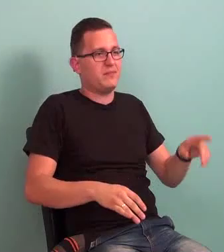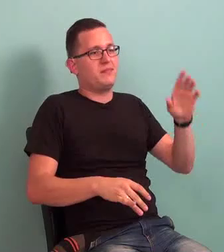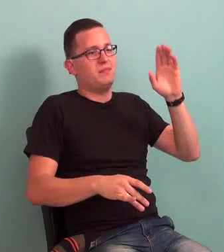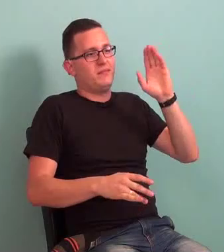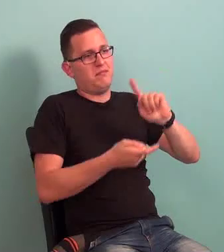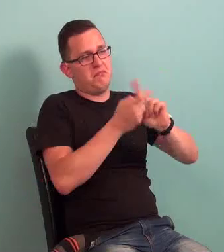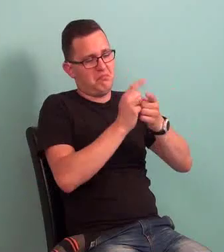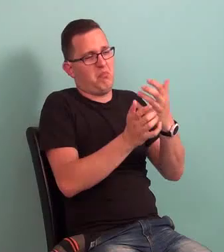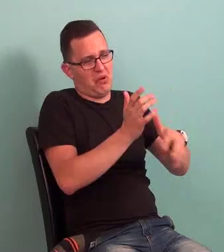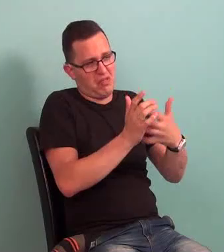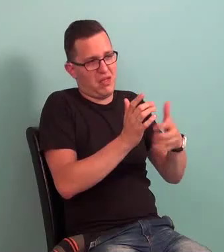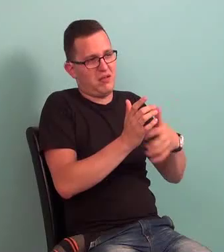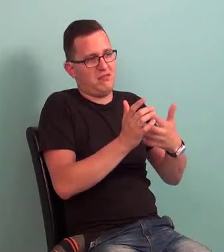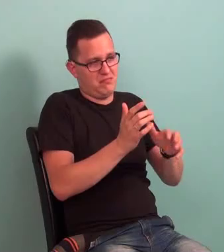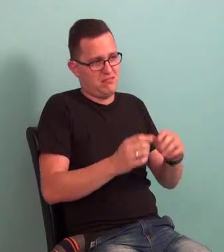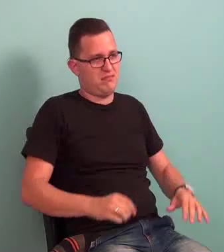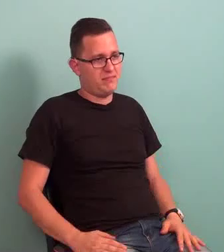Potem się spotkamy, pogadamy. Dobrze.